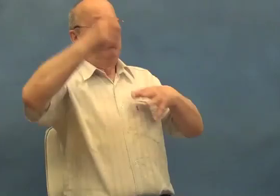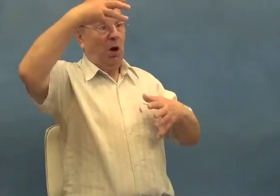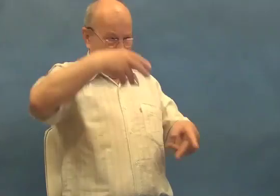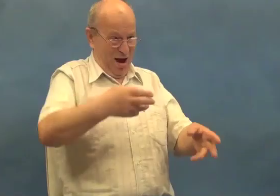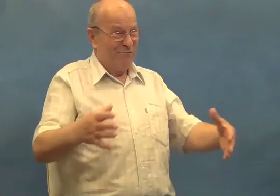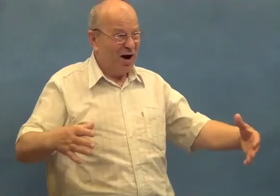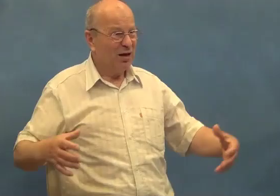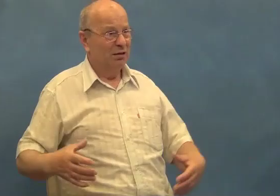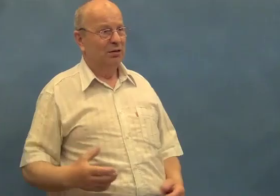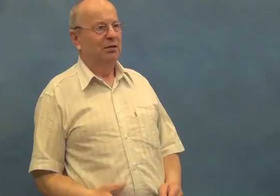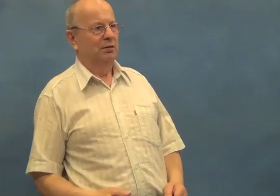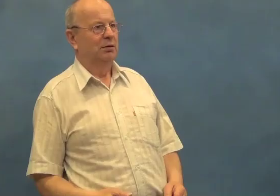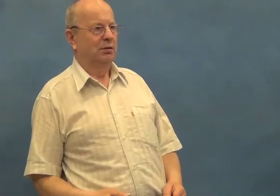Prysznic tak, ale wanna?